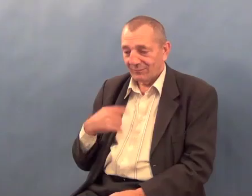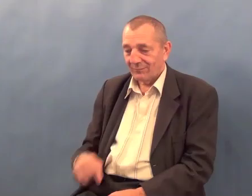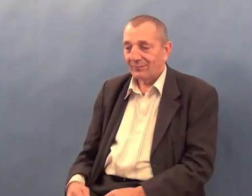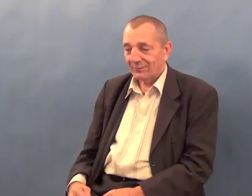Aha.